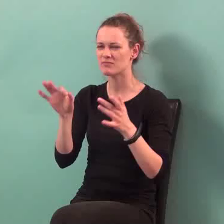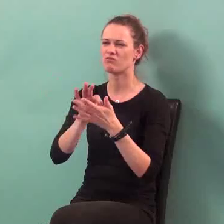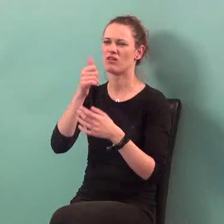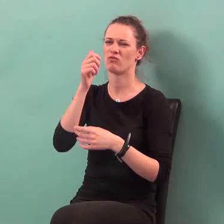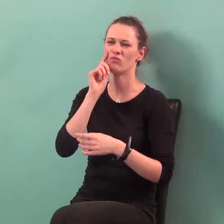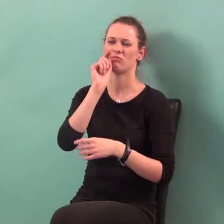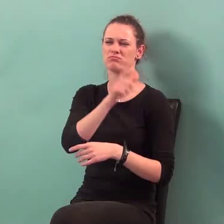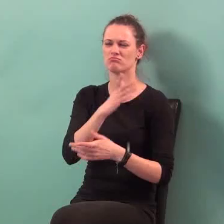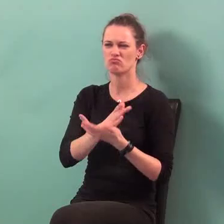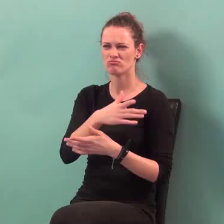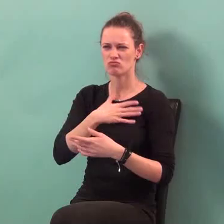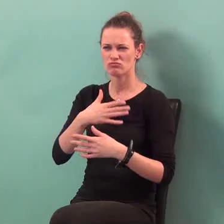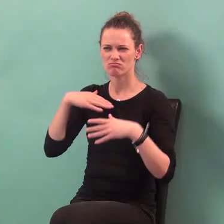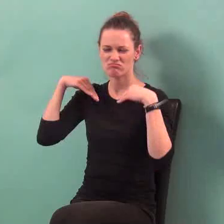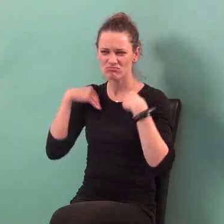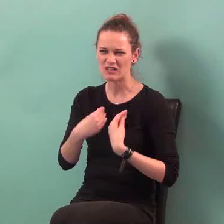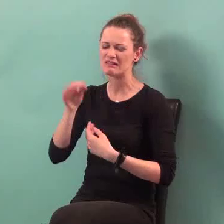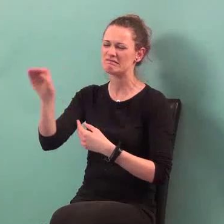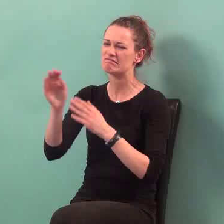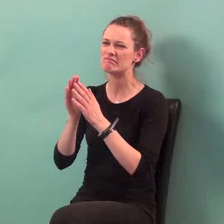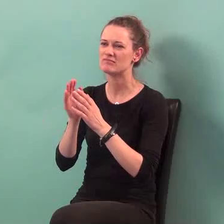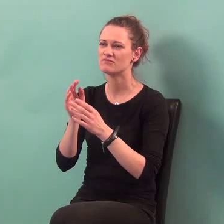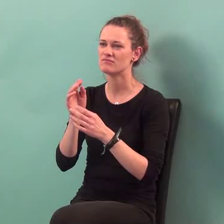Akurat jeden chłopak już czuje się zmęczony i mówi im, prosi...